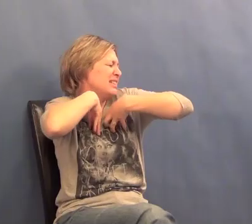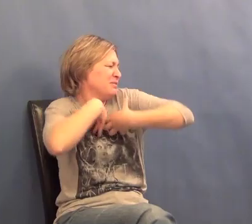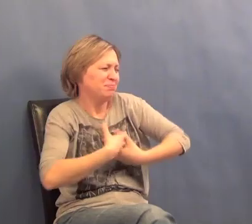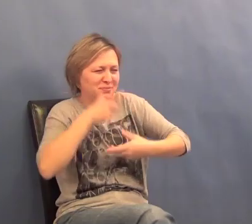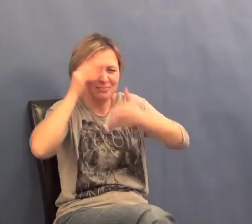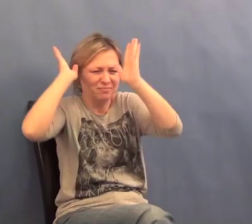Więc śpi.